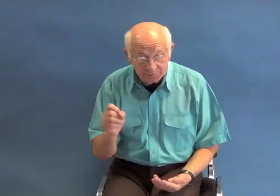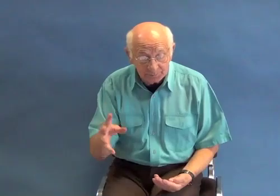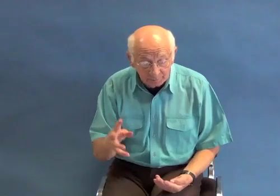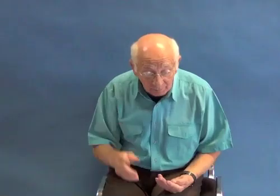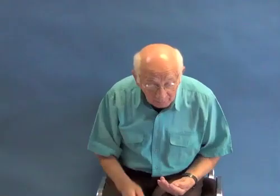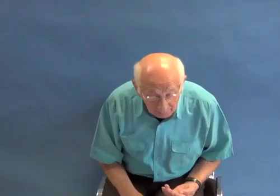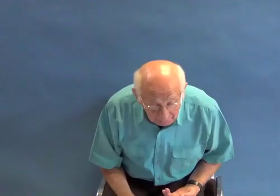Tak.